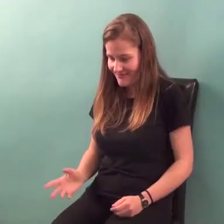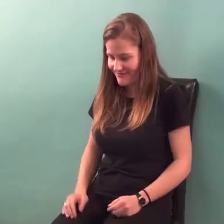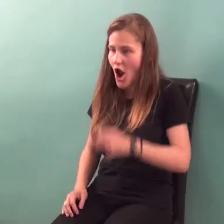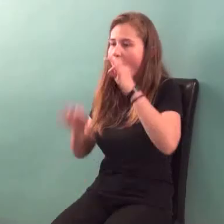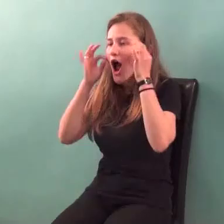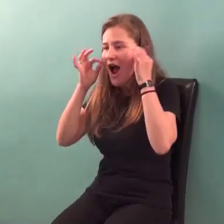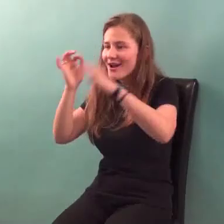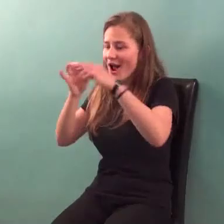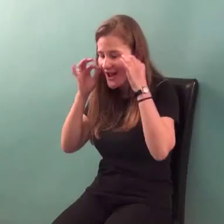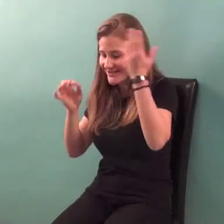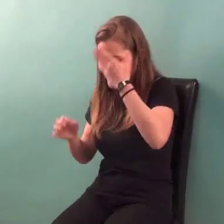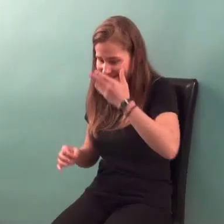Kot jest czarny.